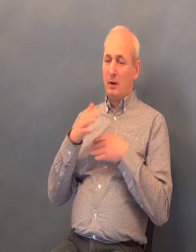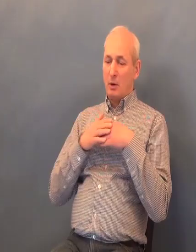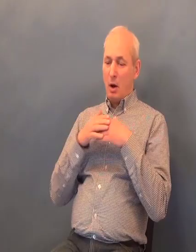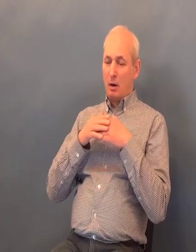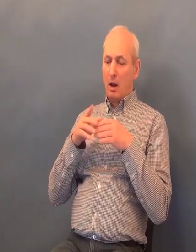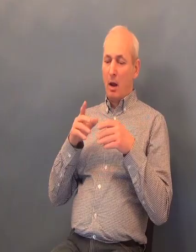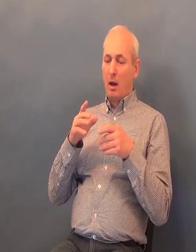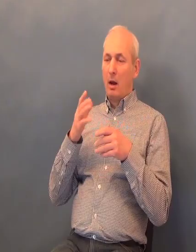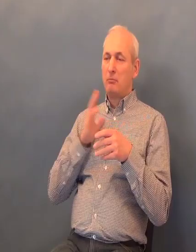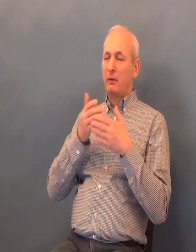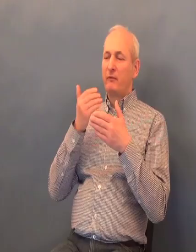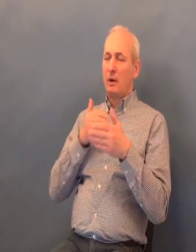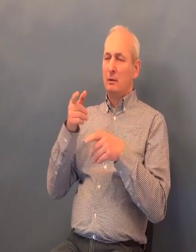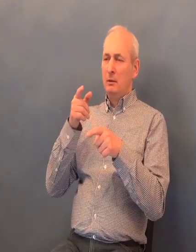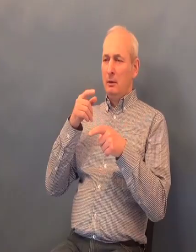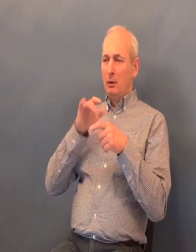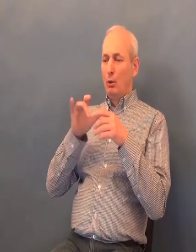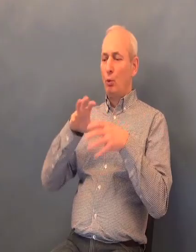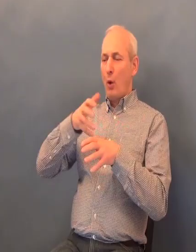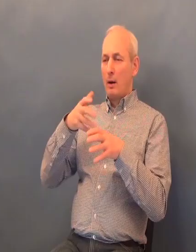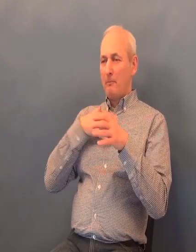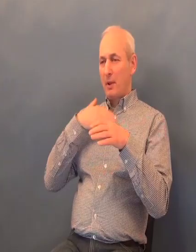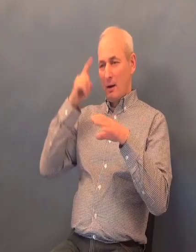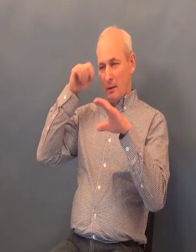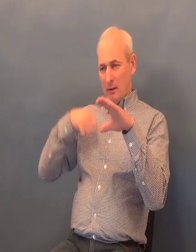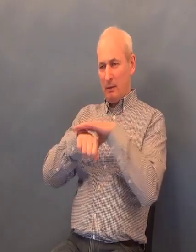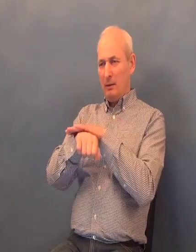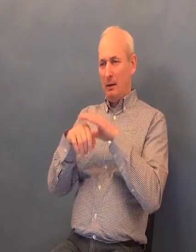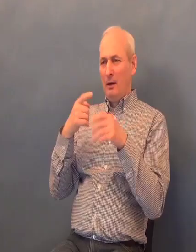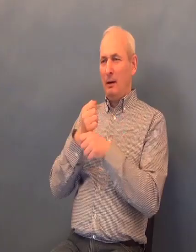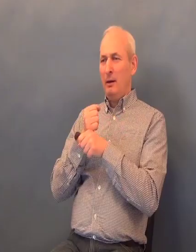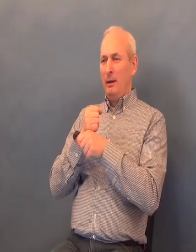A wcześniej pies włożył głowę do słoika i nie mógł się z niego wydostać.